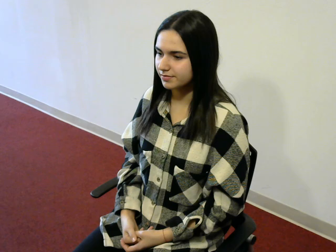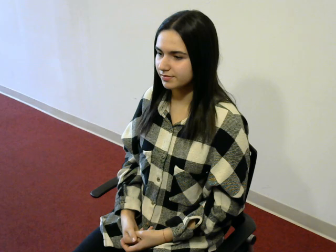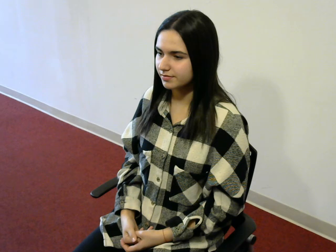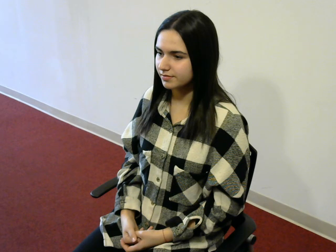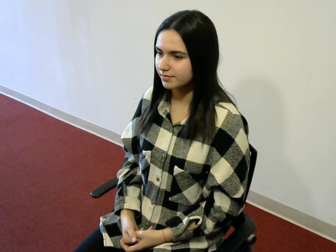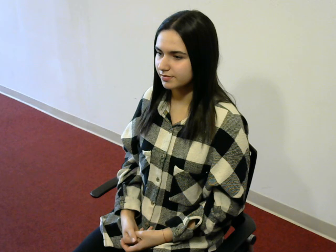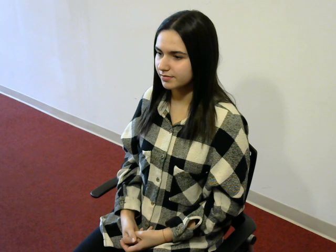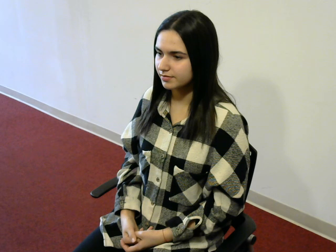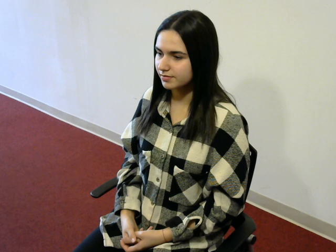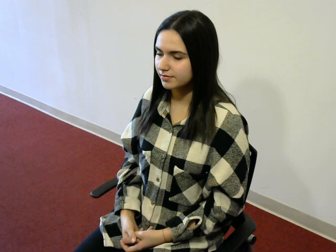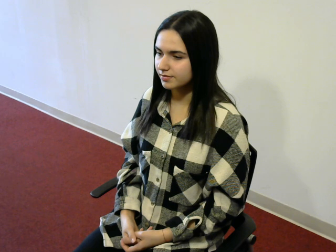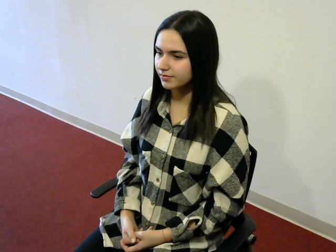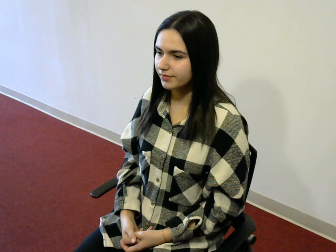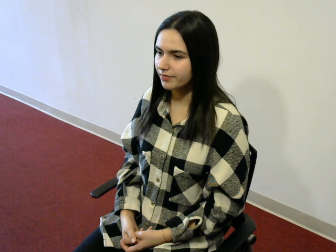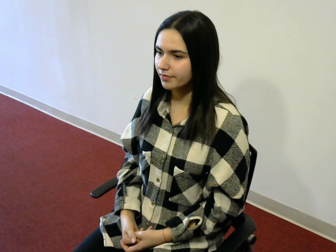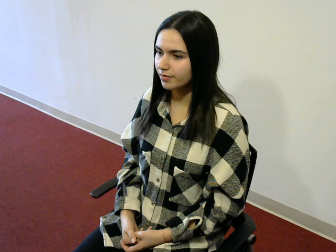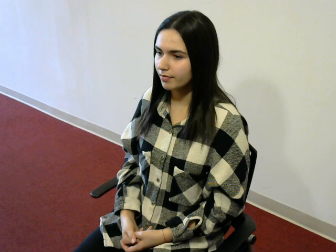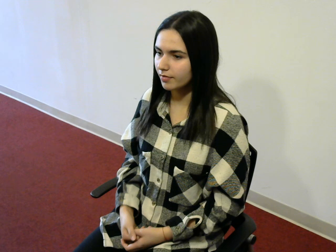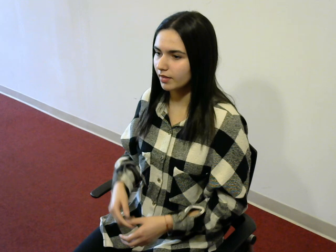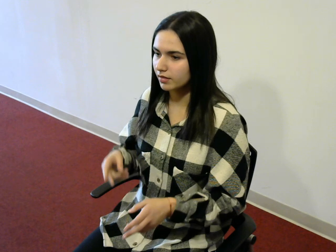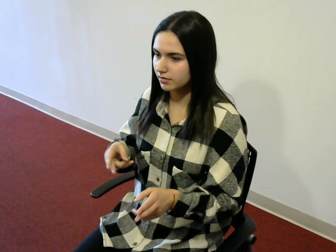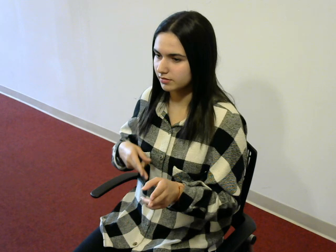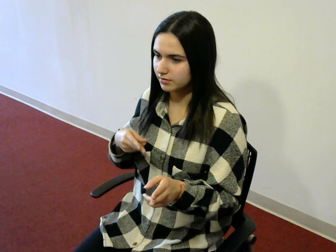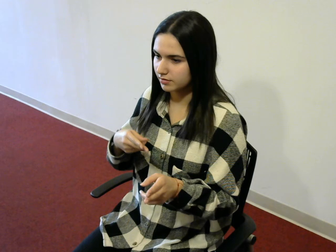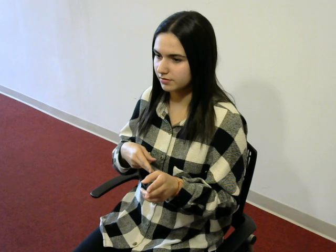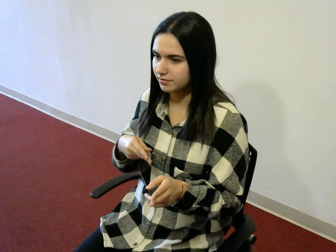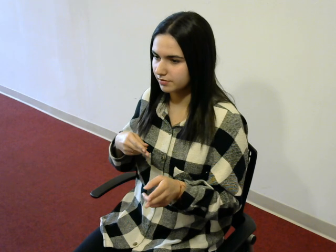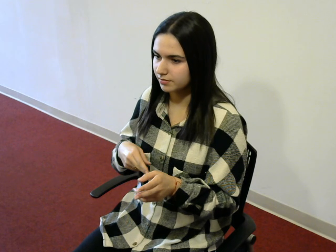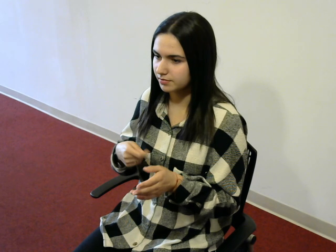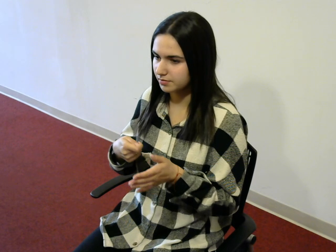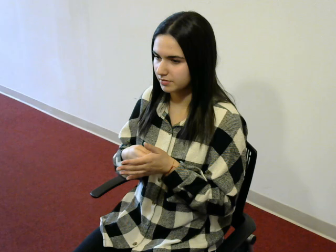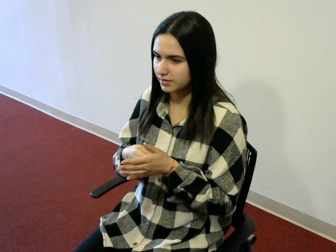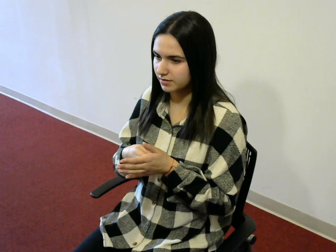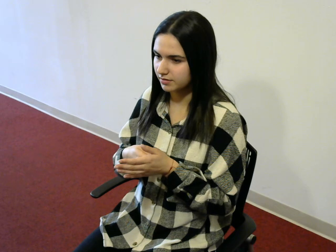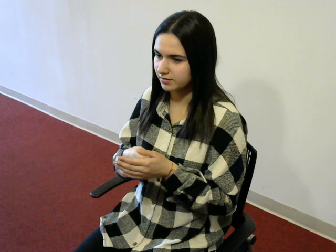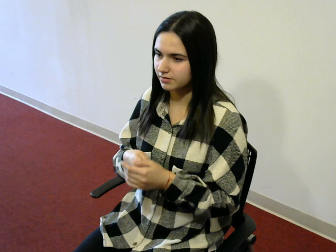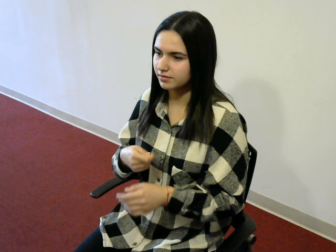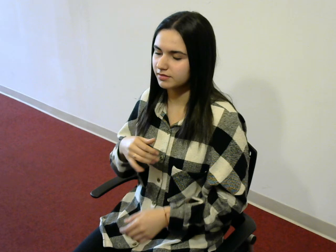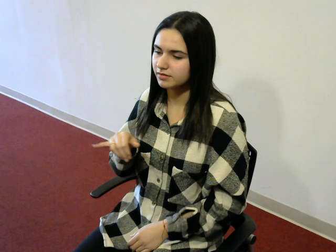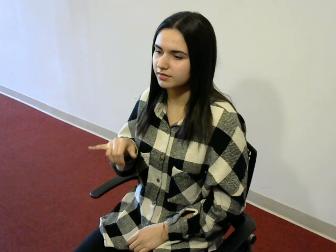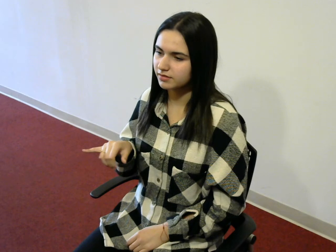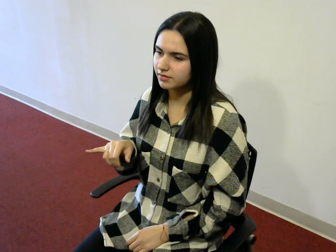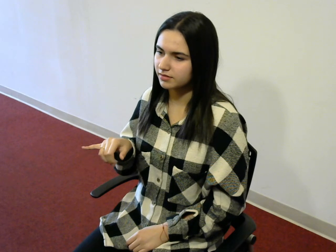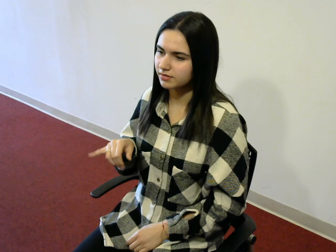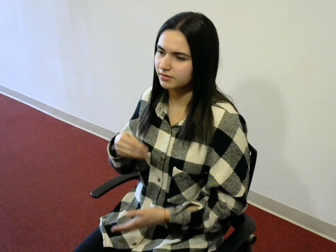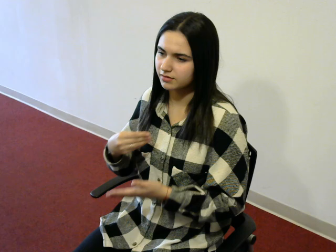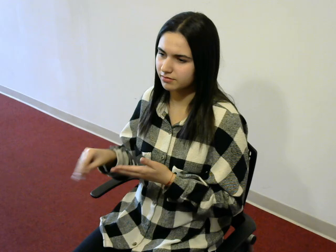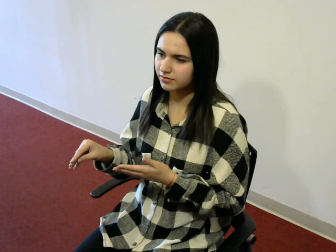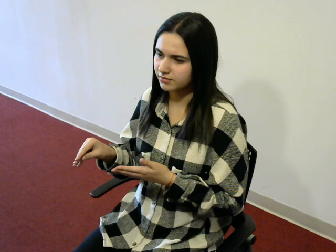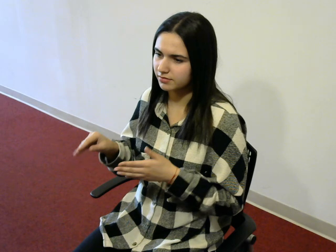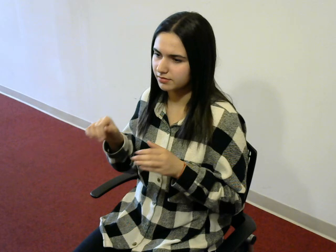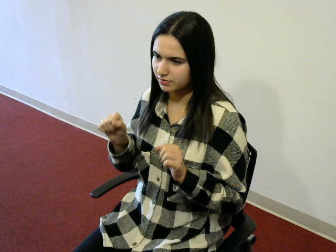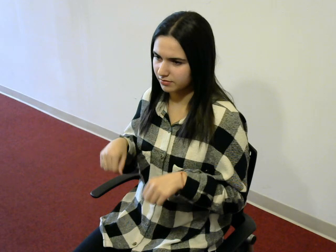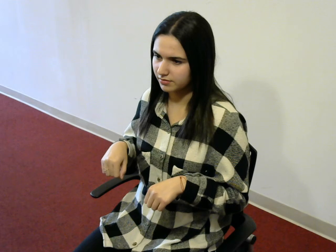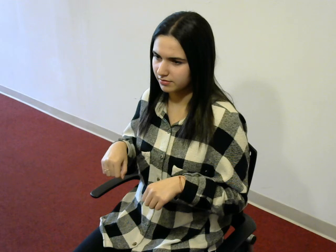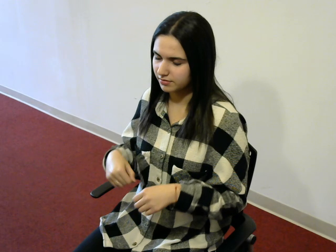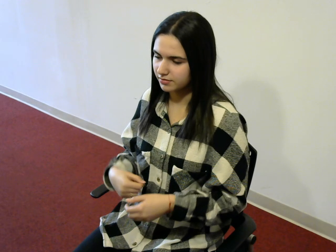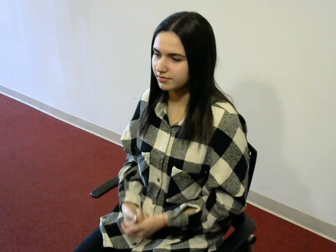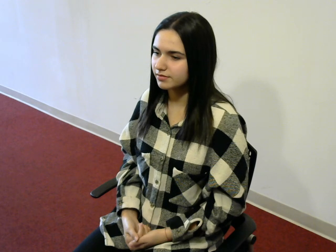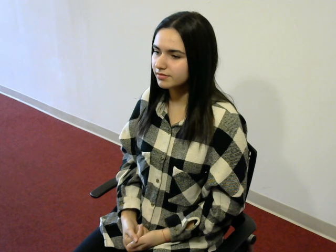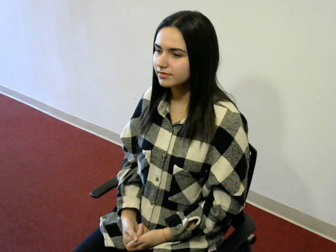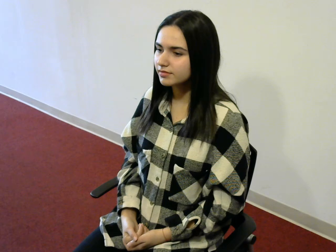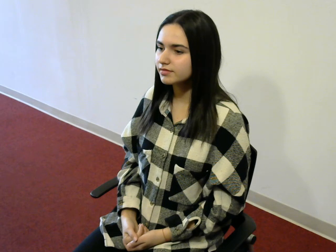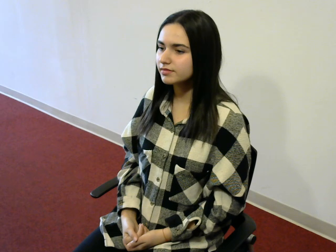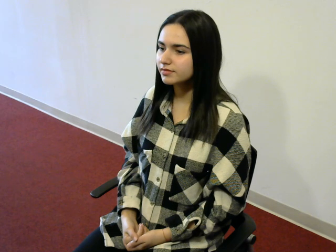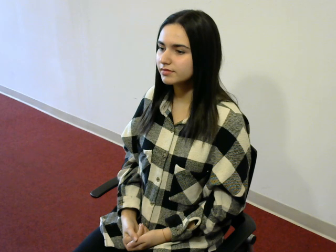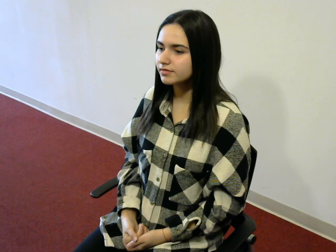Qatar biletini haradan almaq olar?